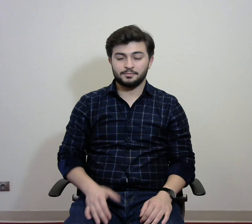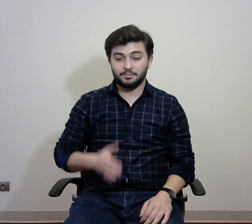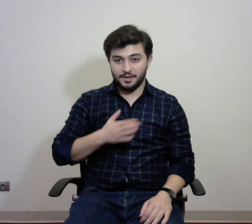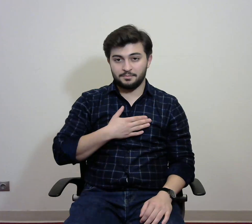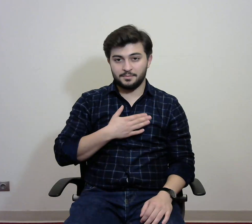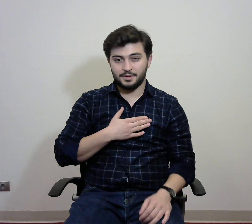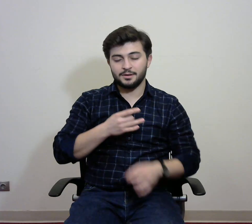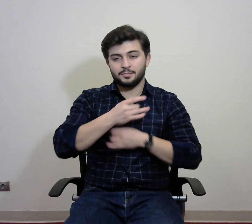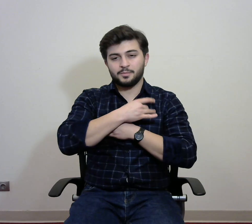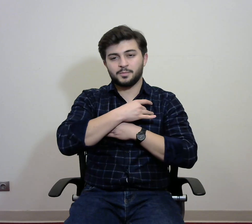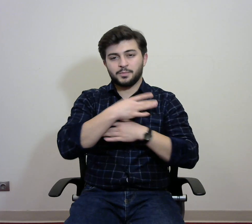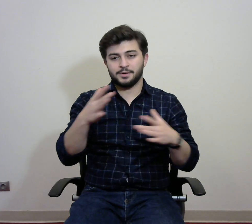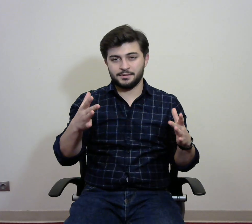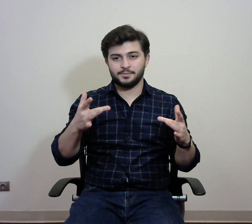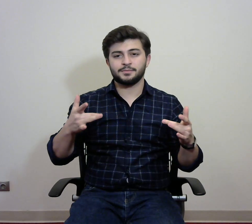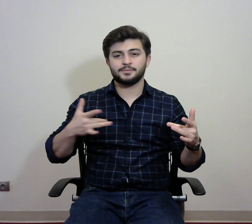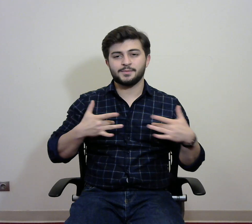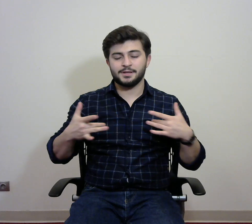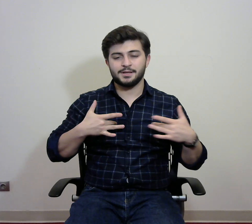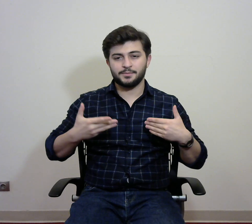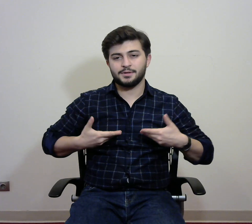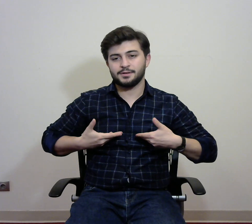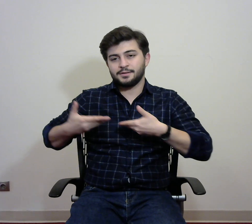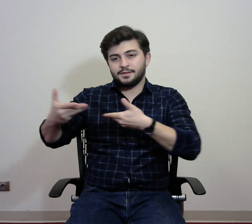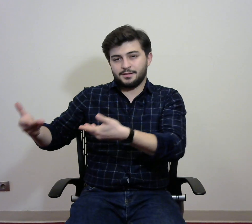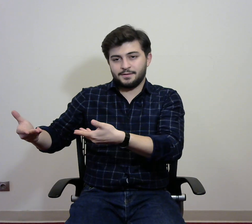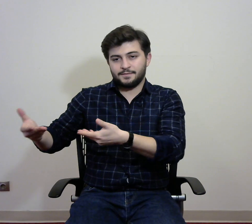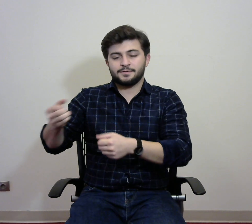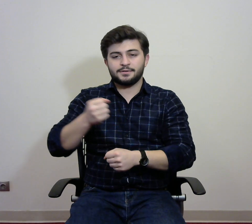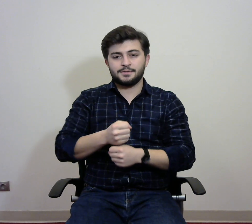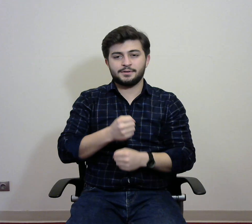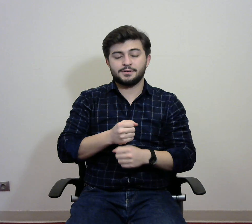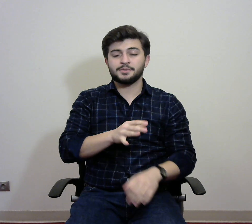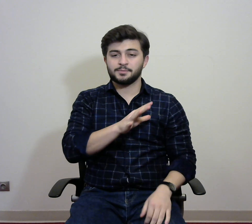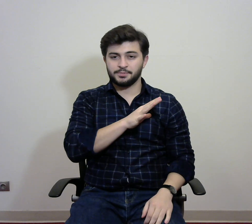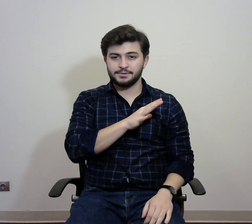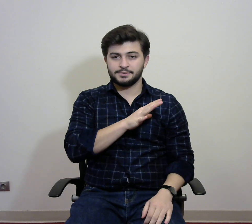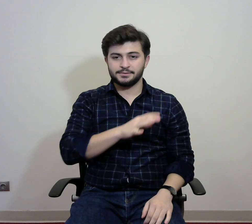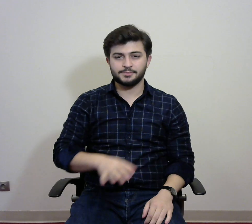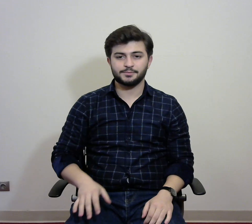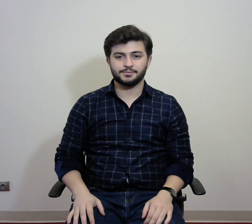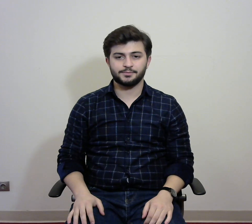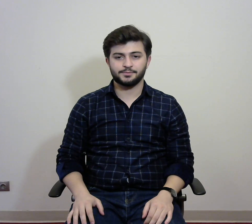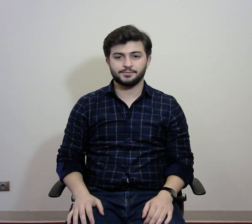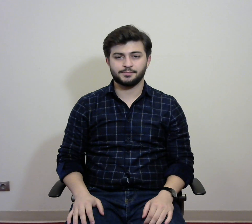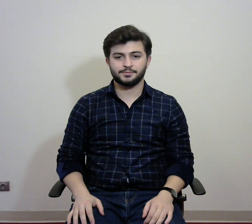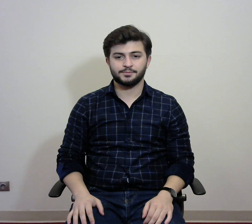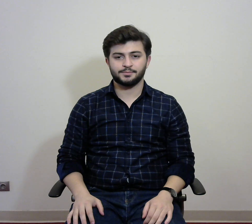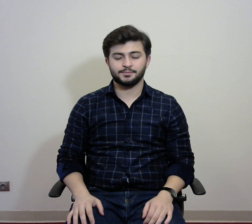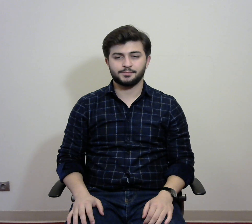Məni bayram tədbirinə dəvət ediblər